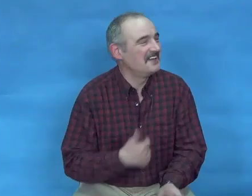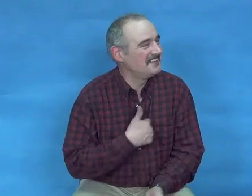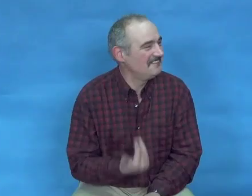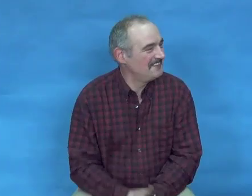Ja nie wiem.